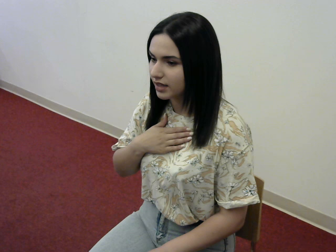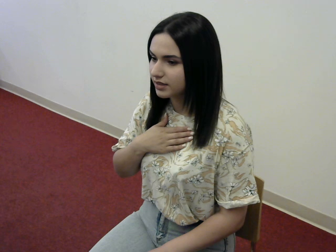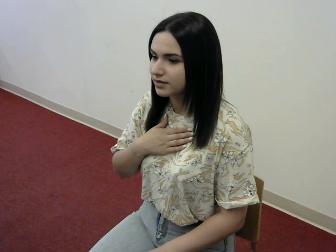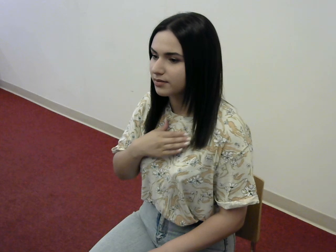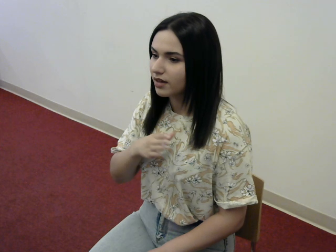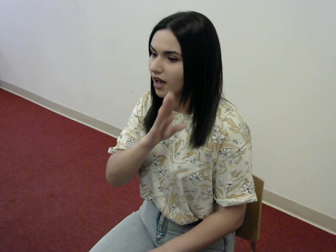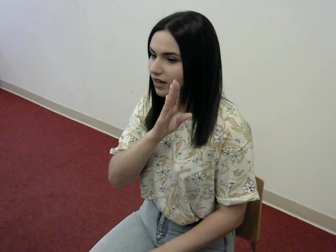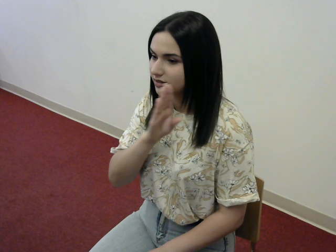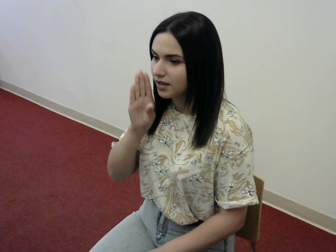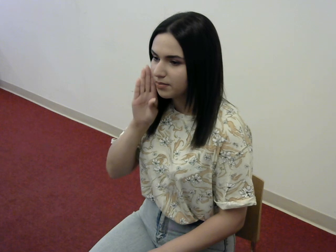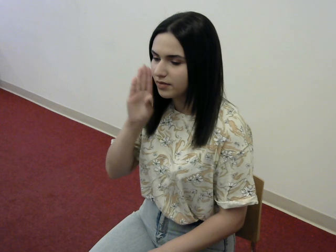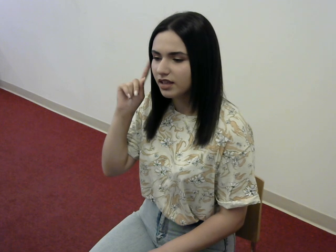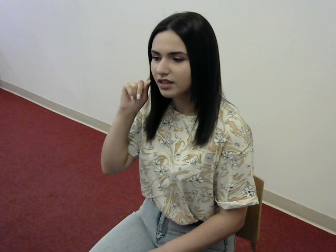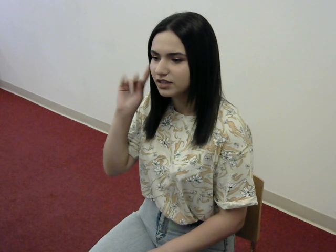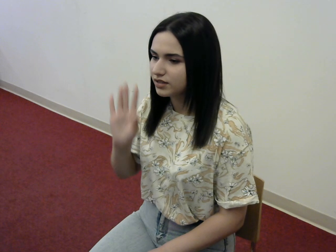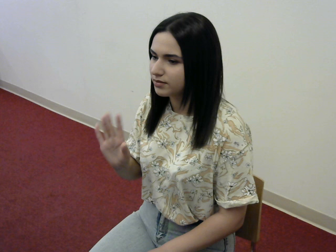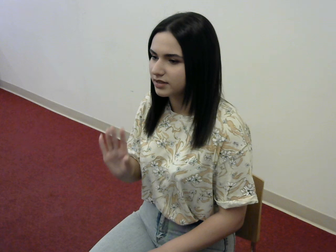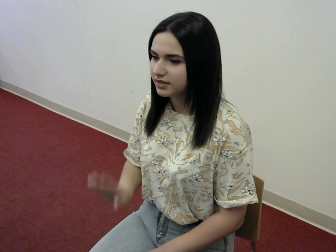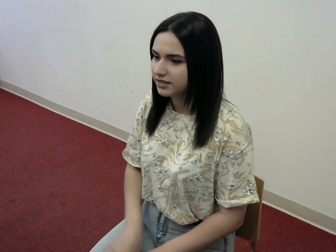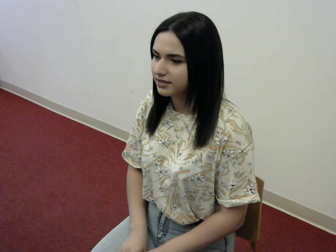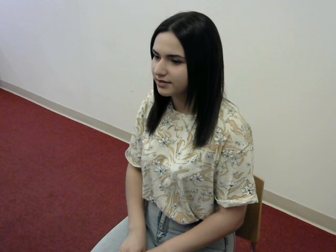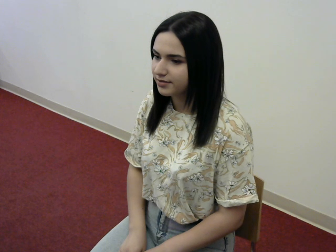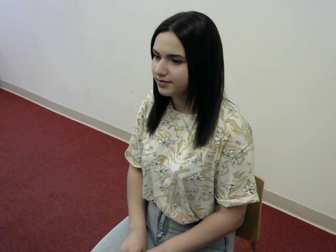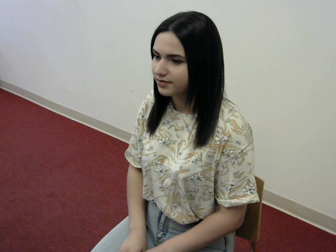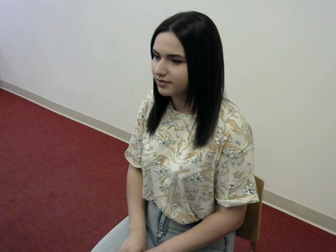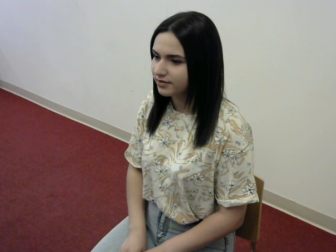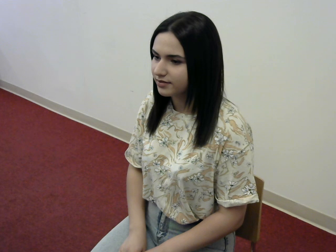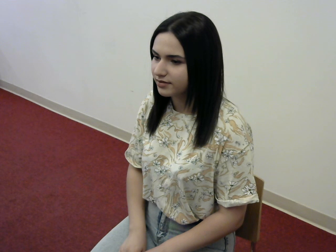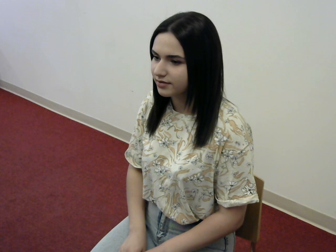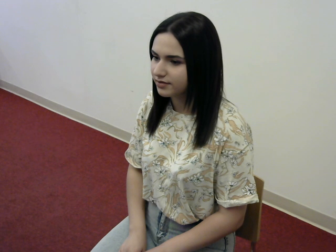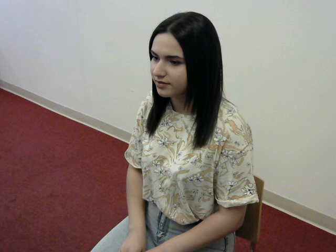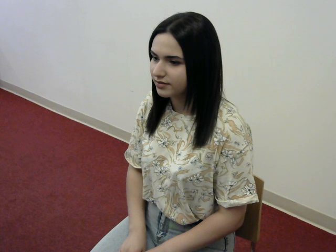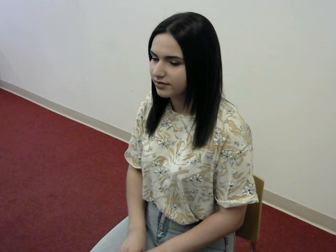Mənim anam eşitmir